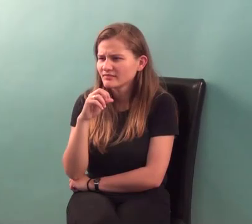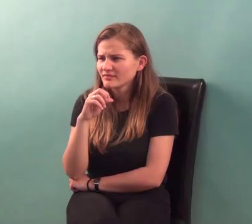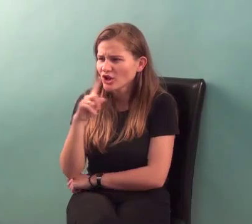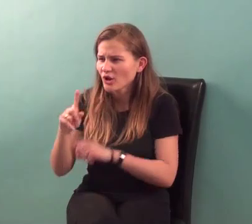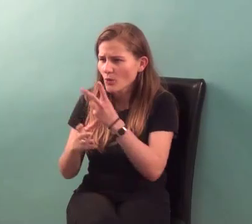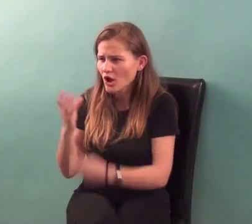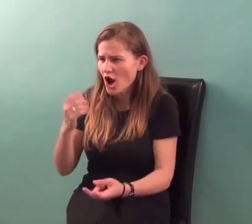Ktoś się topi.